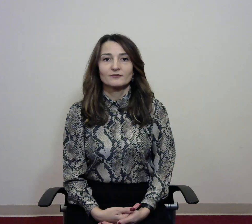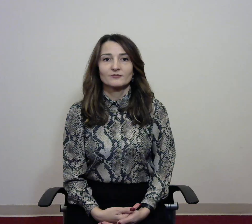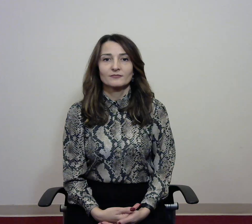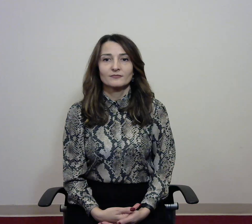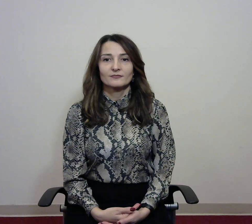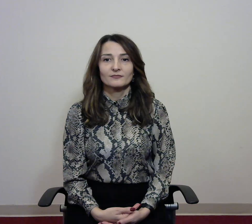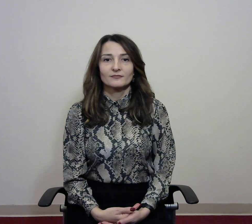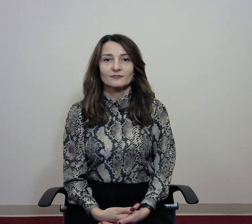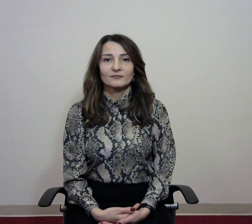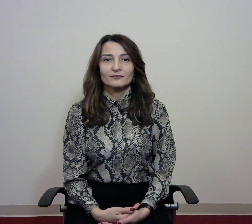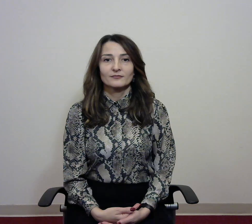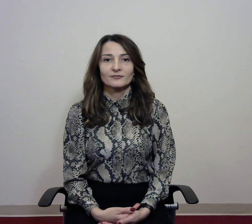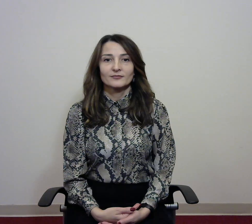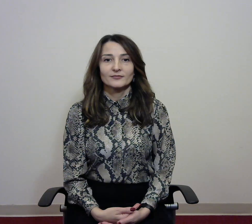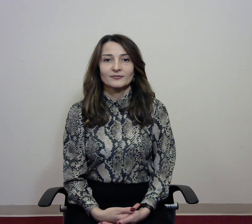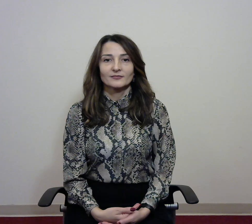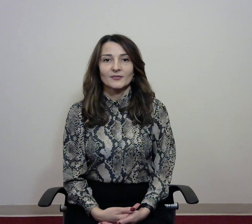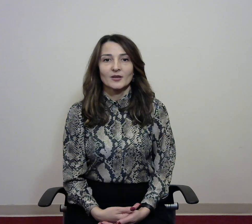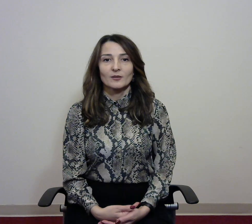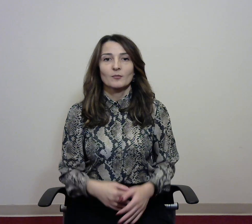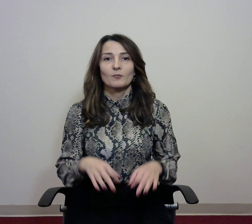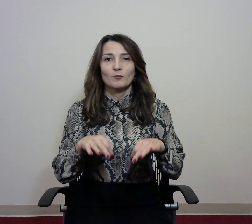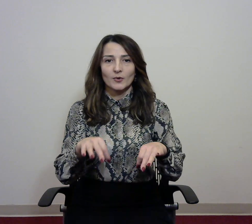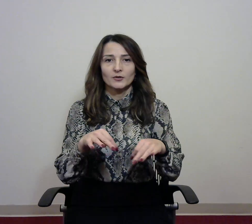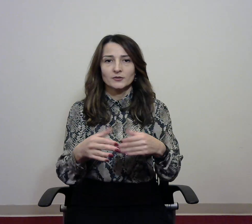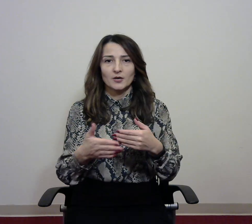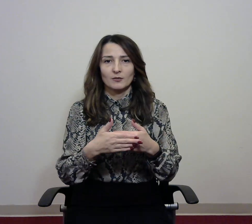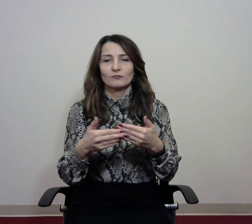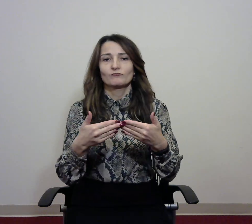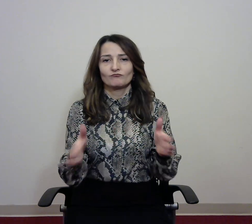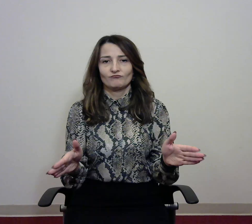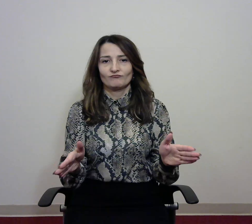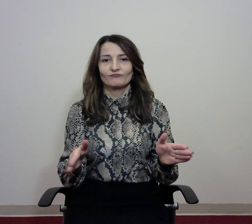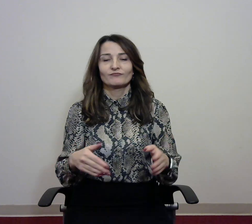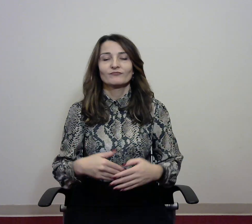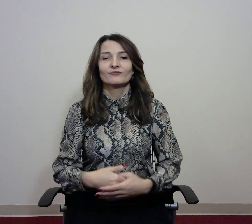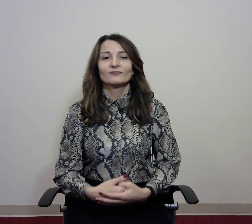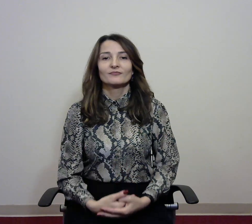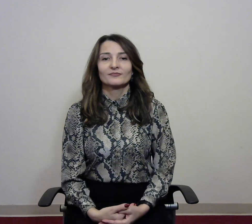Maşının qapısı açıqdır